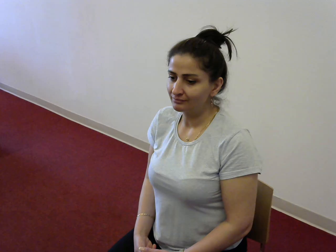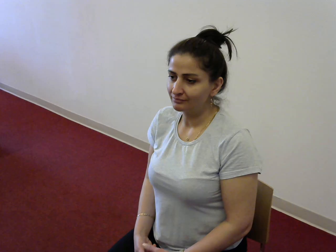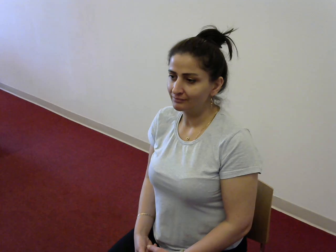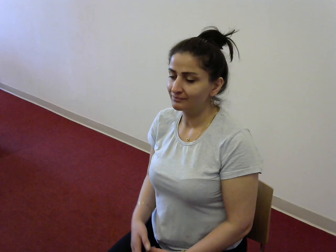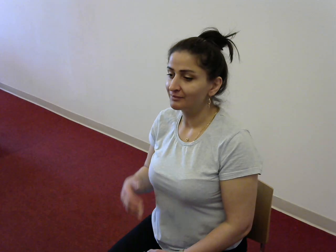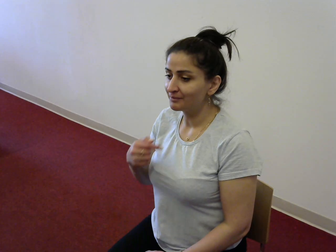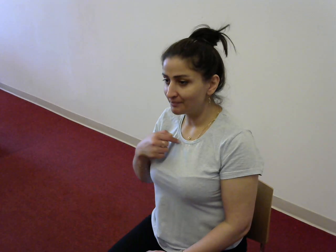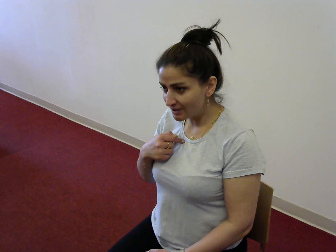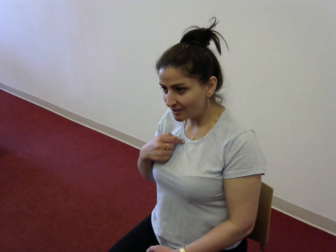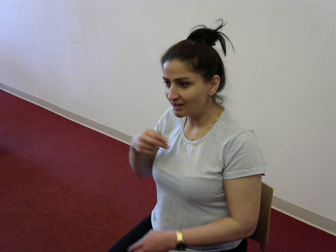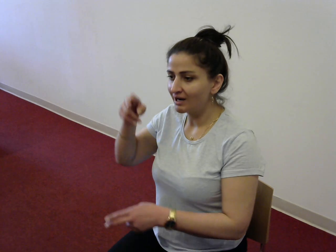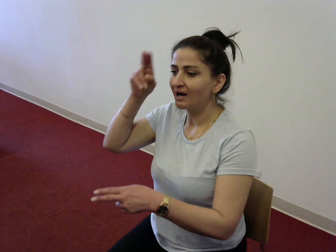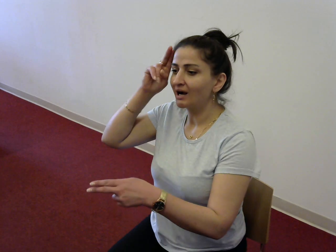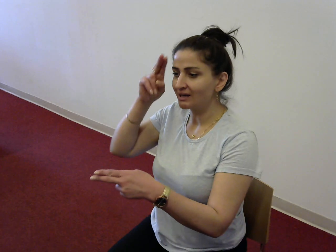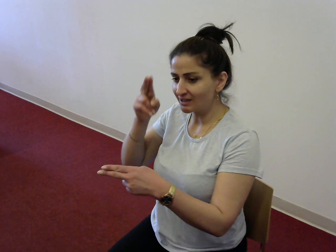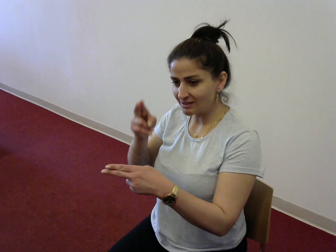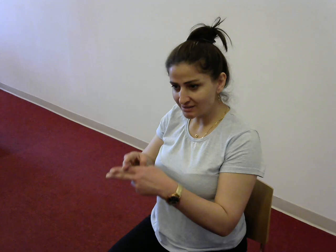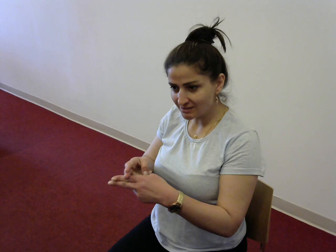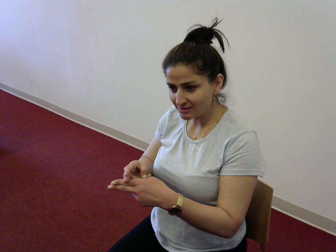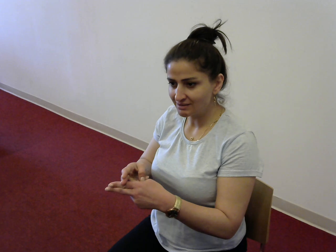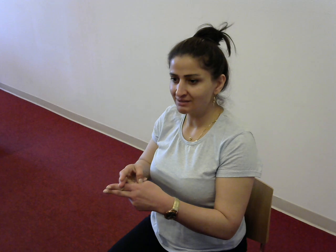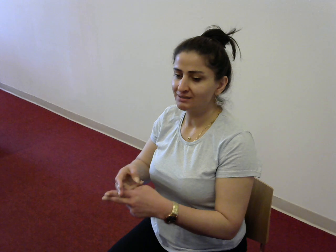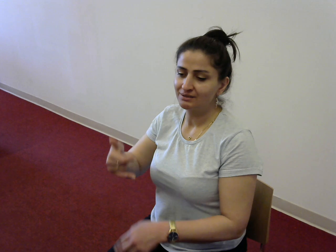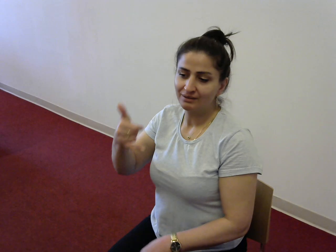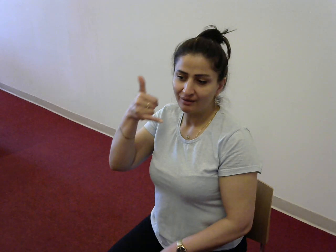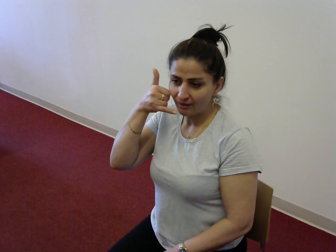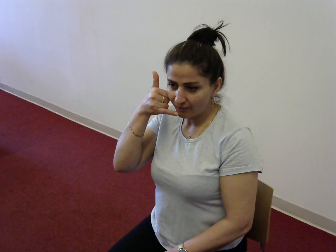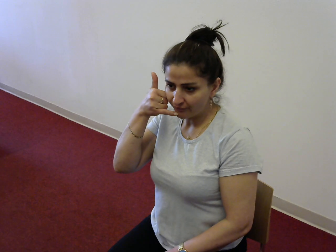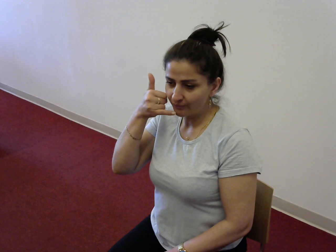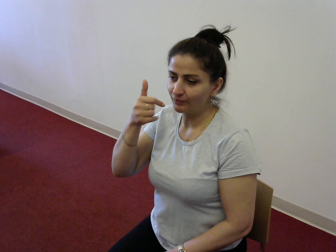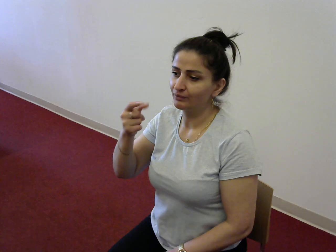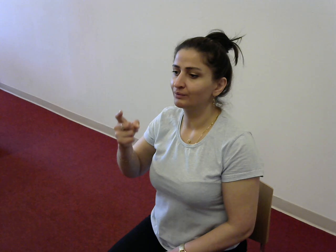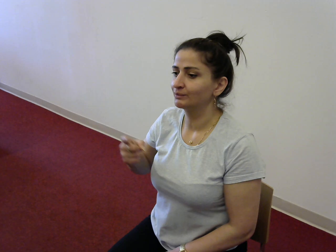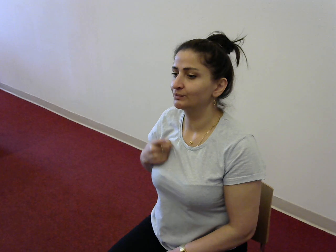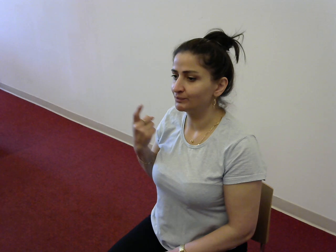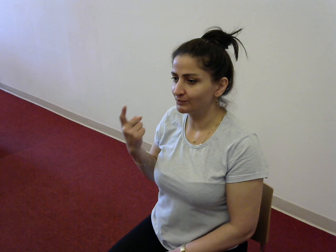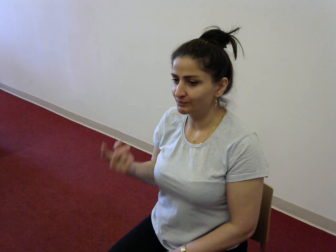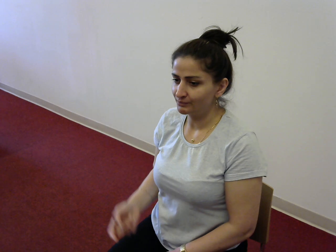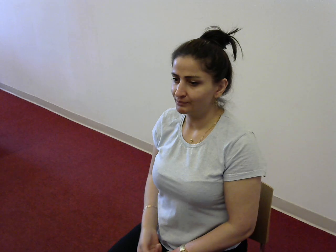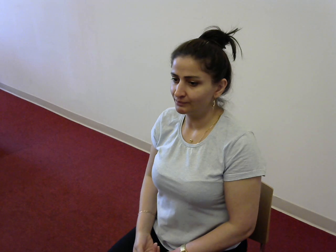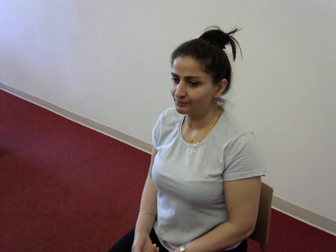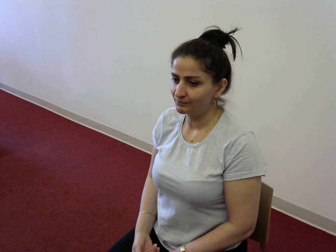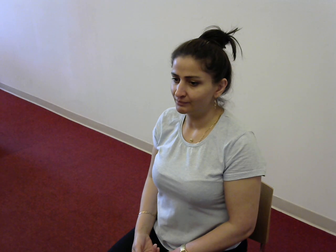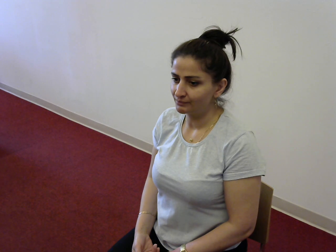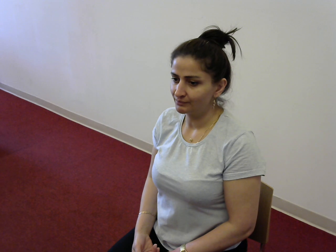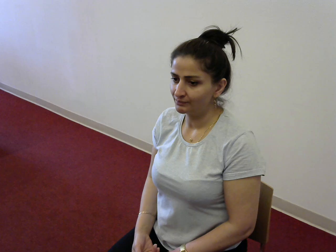Mənim qardaşım telefon ustasıdır